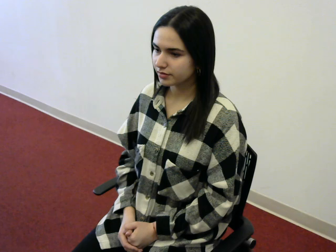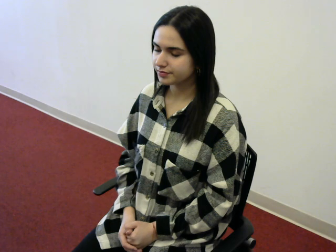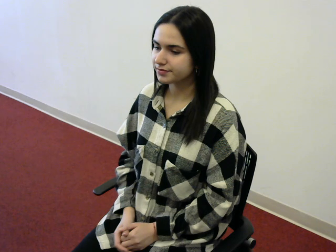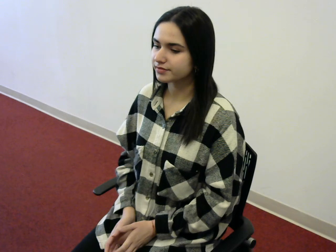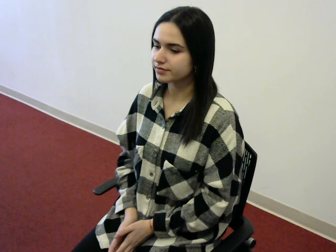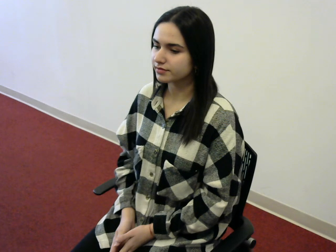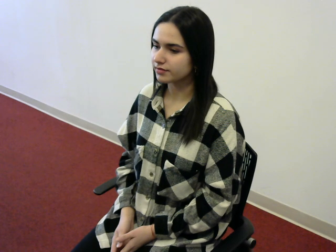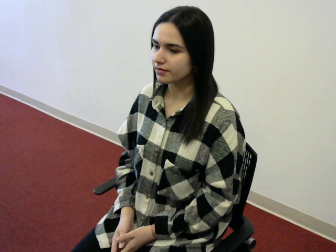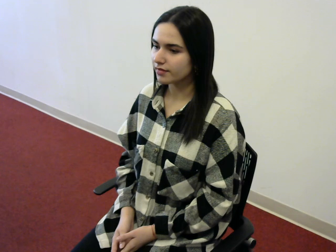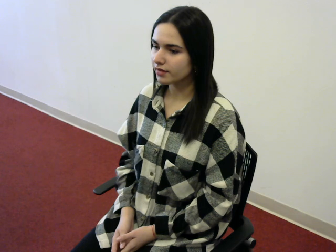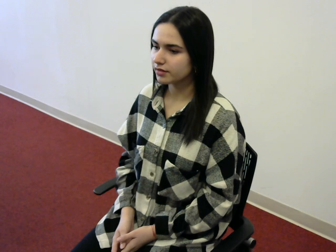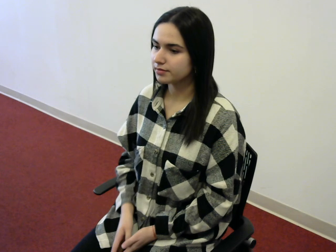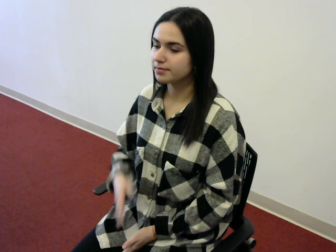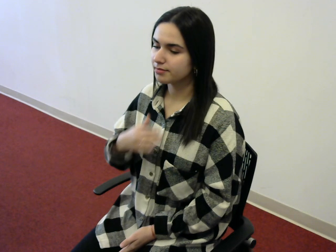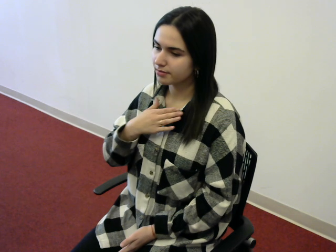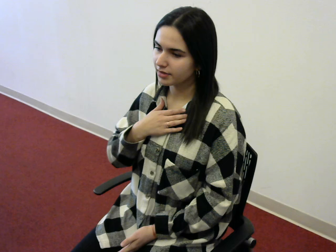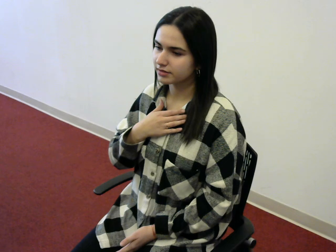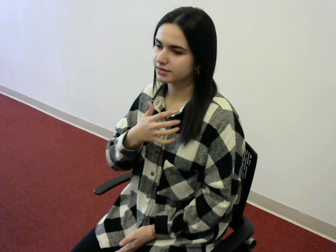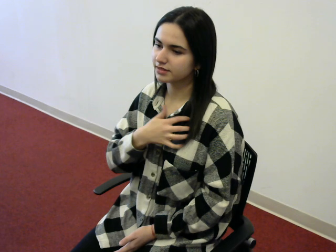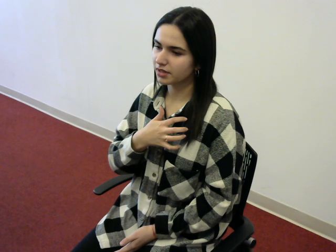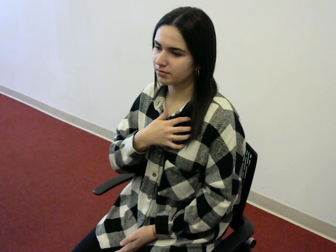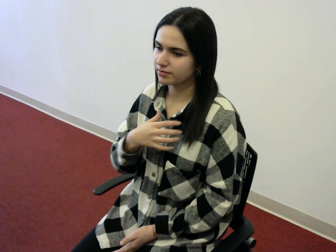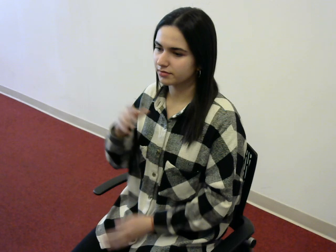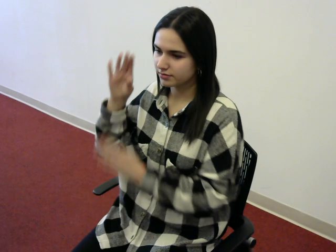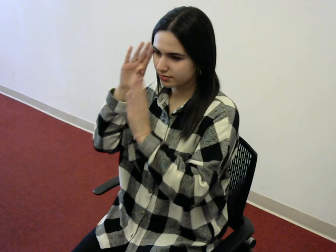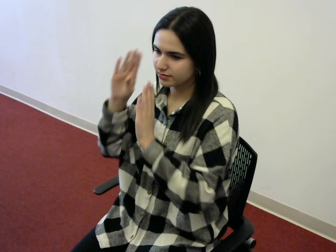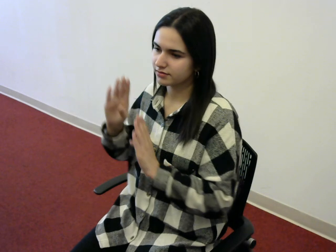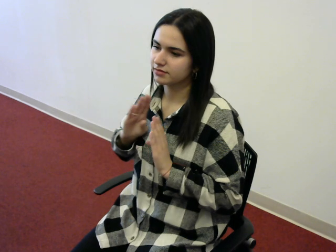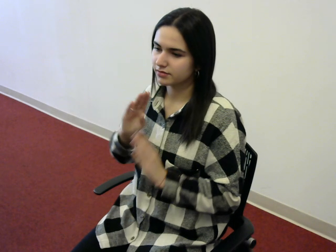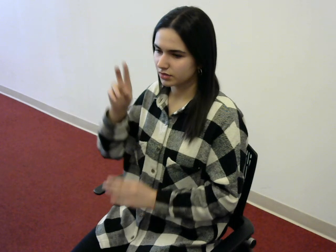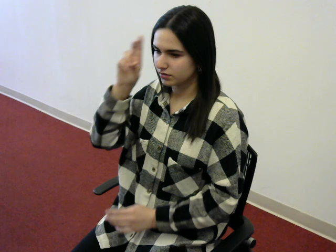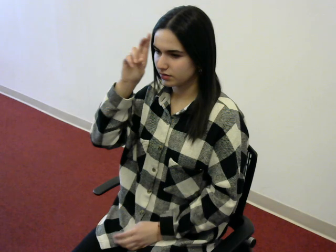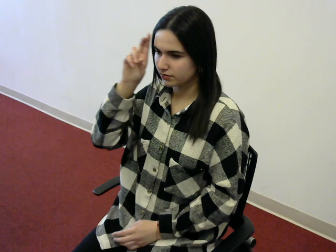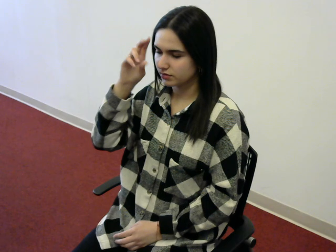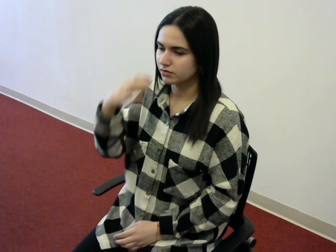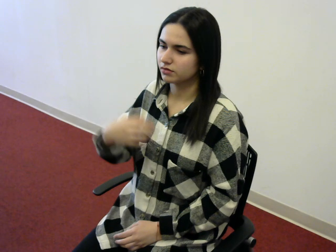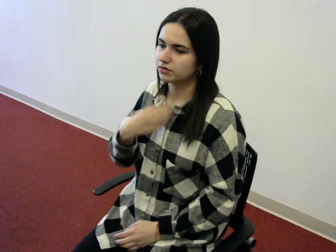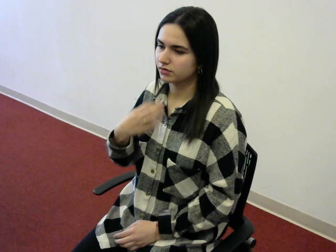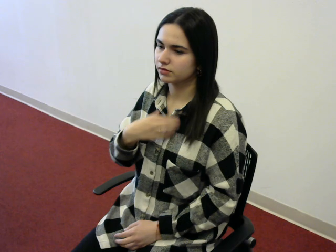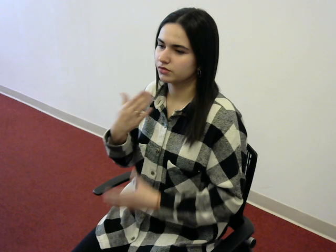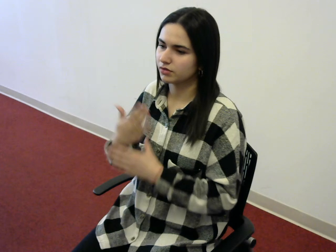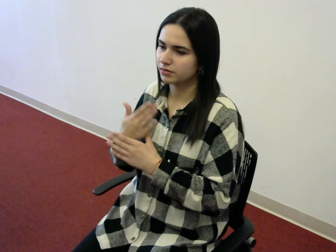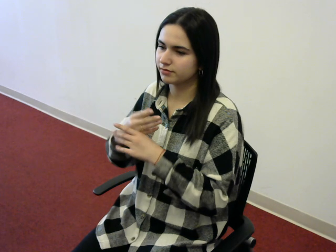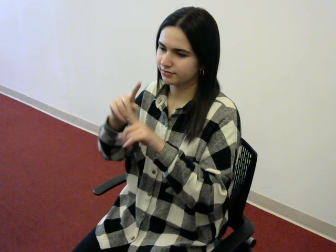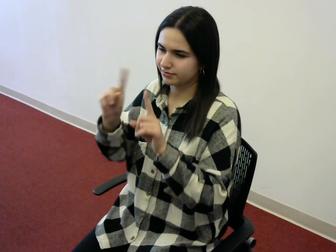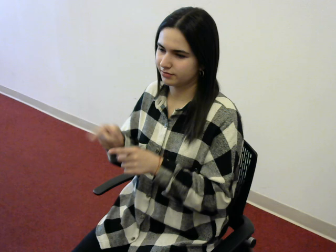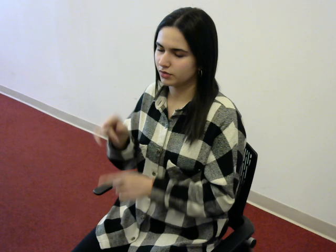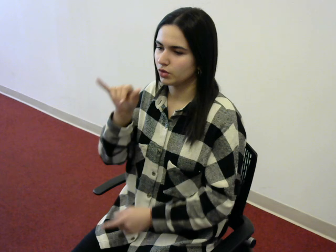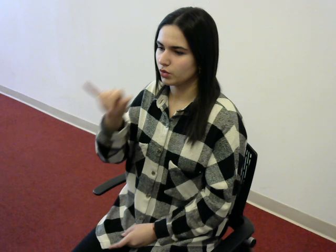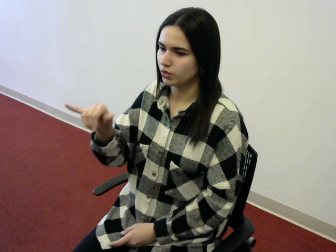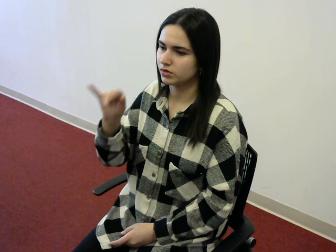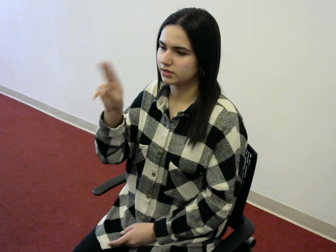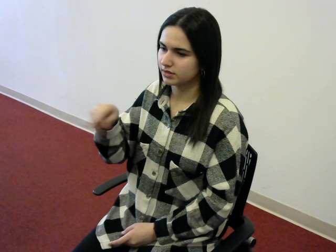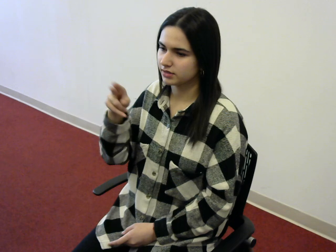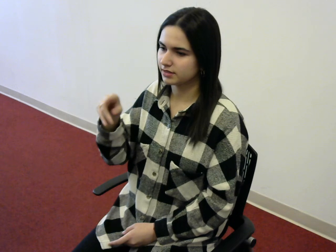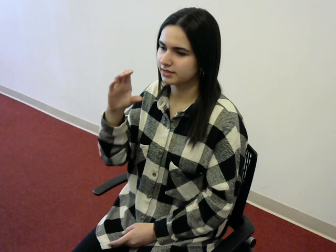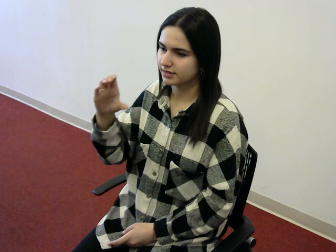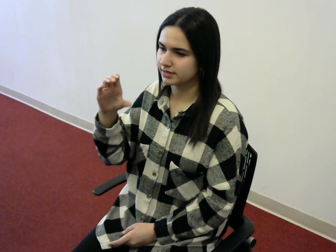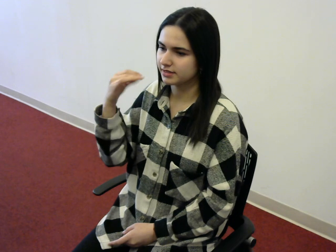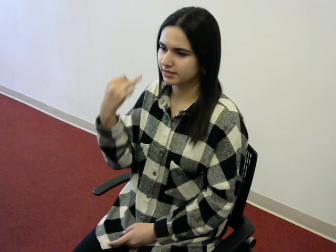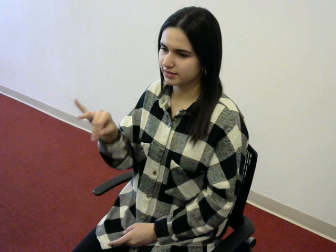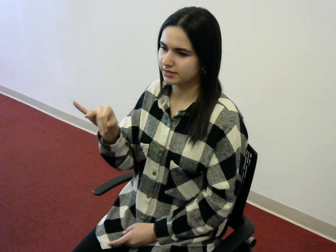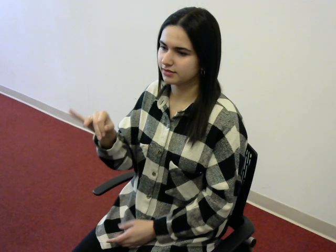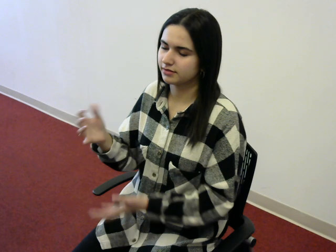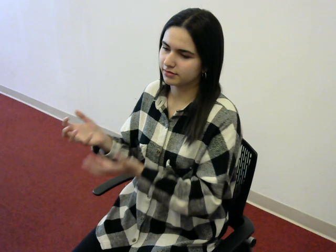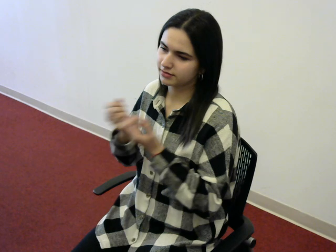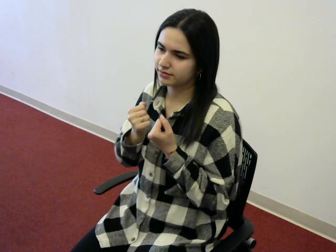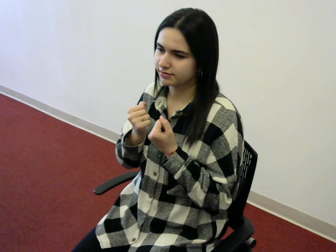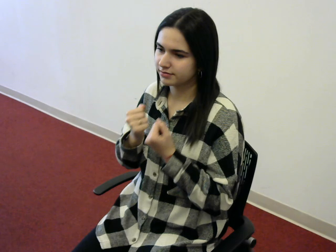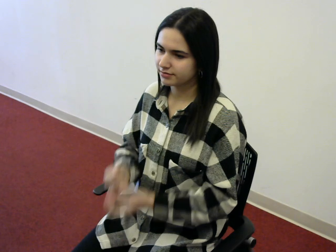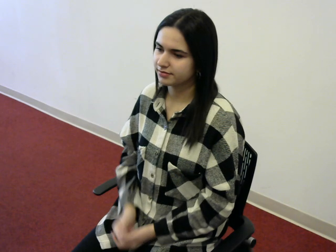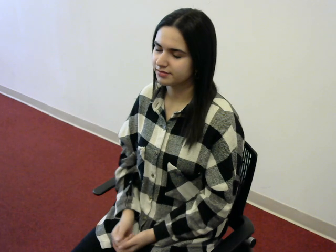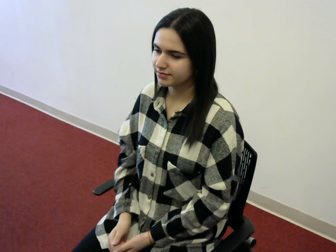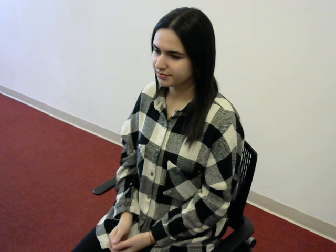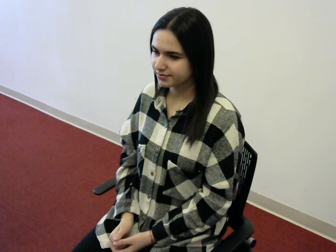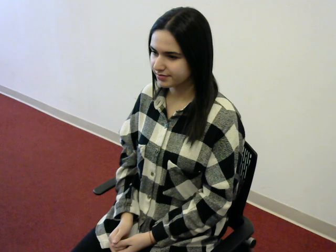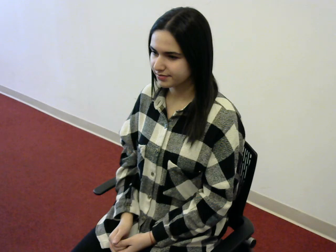Mən istəyirəm ki, ünvanlı dövlət sosial yardımı (ÜDSY) alım